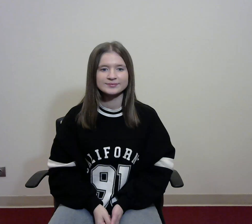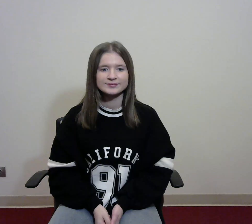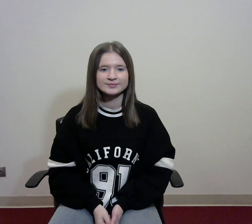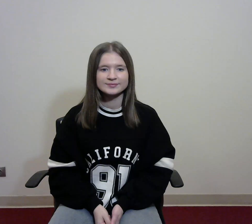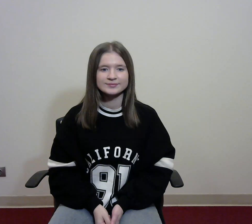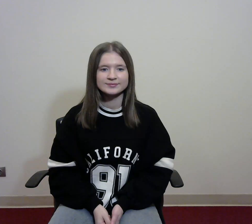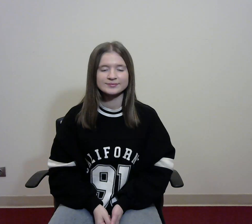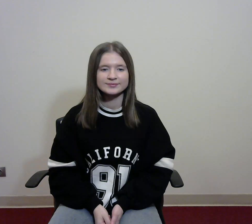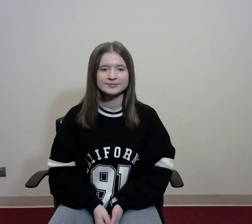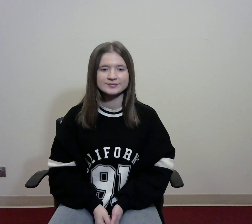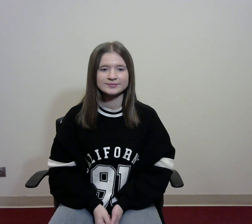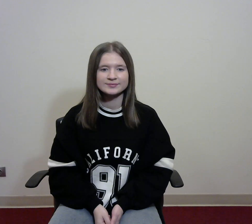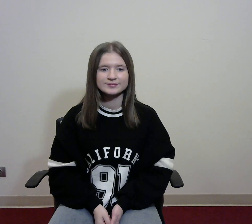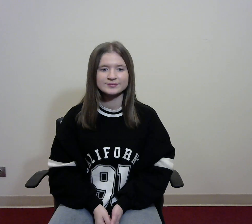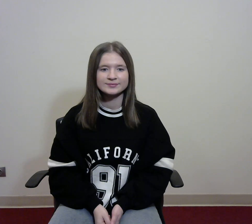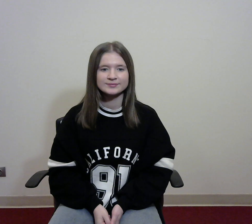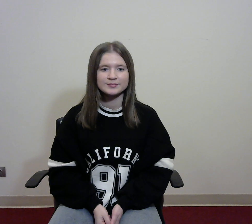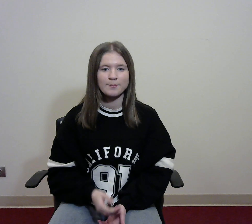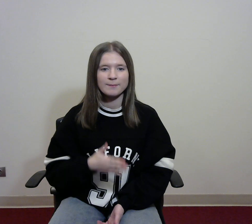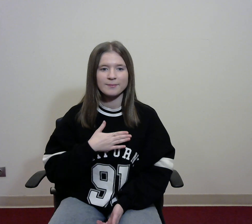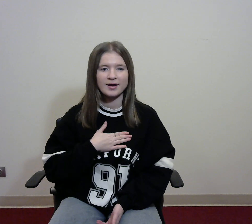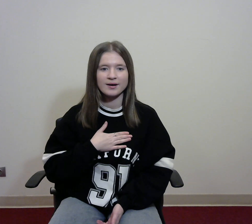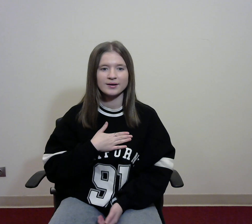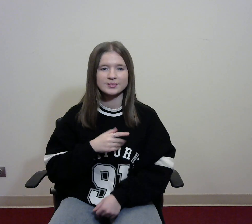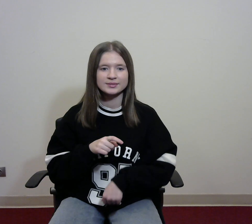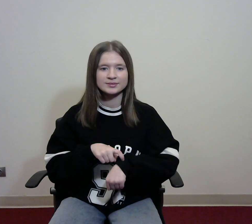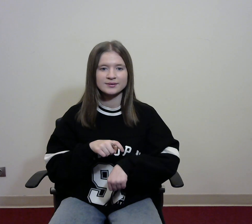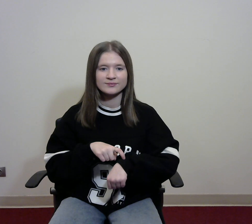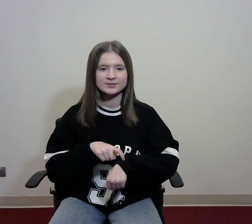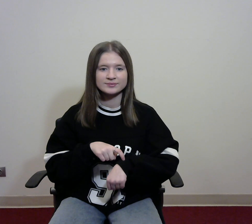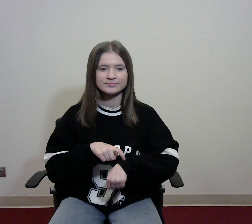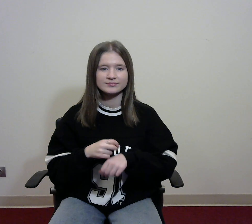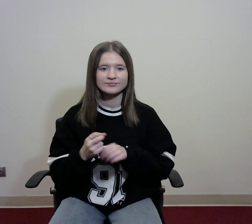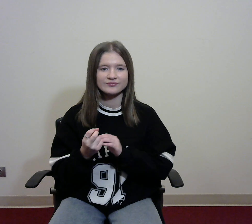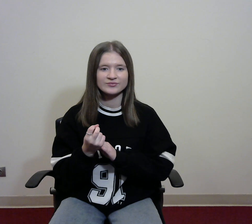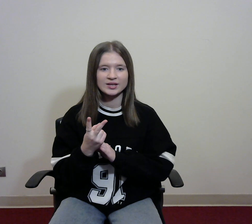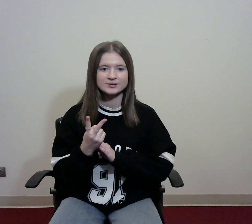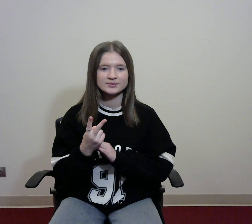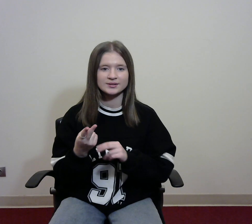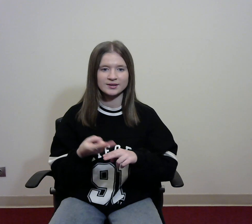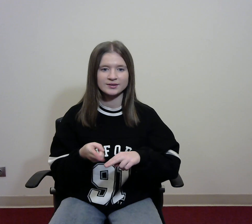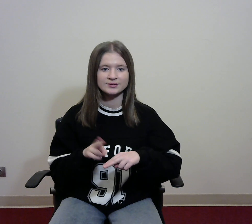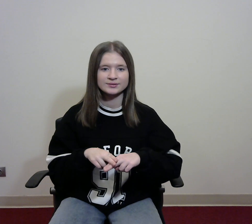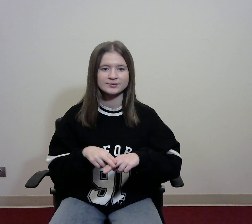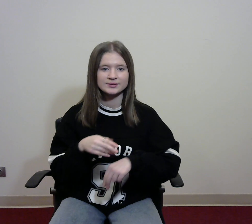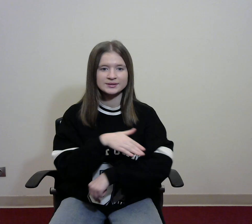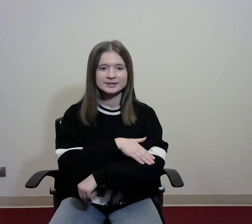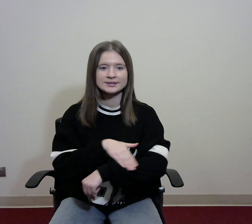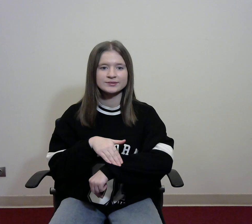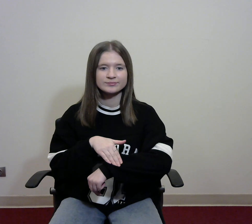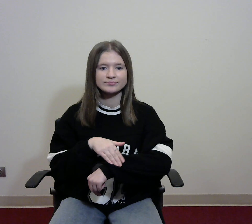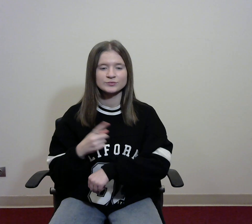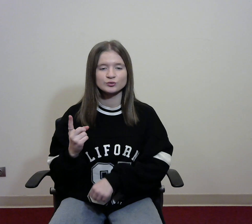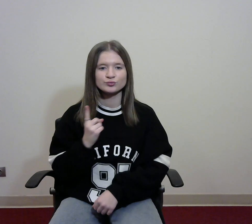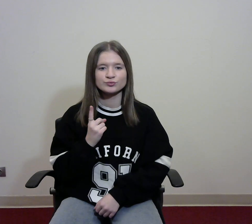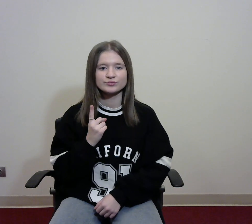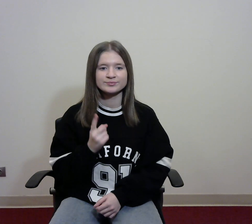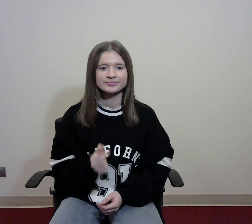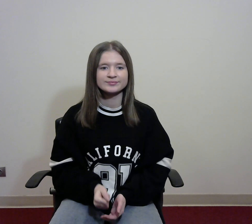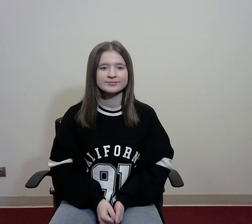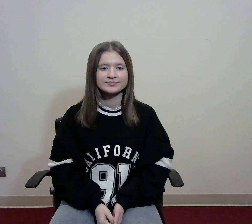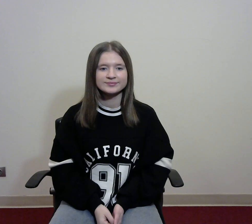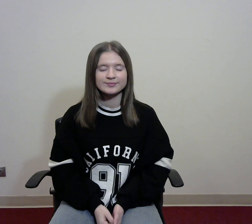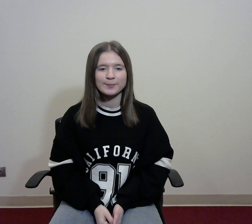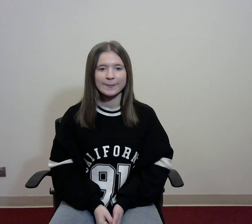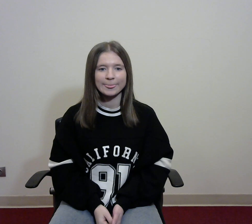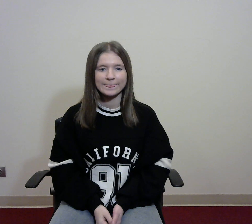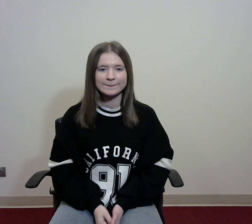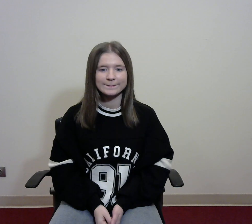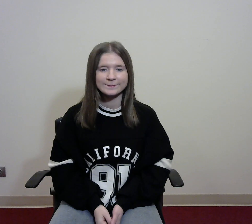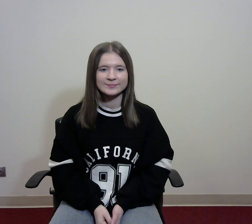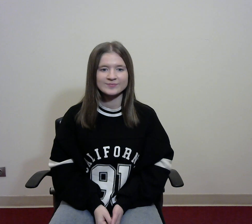Mən saat 12-də bu ünvanda olmalıyam